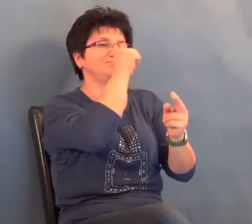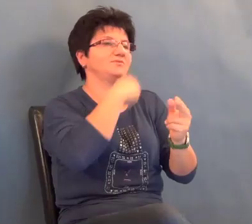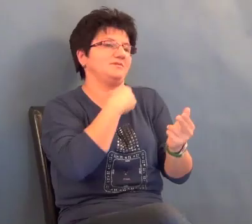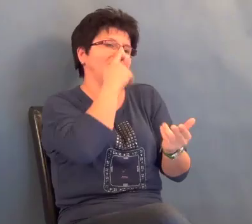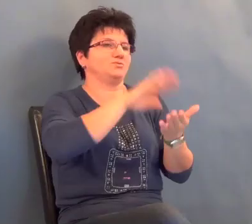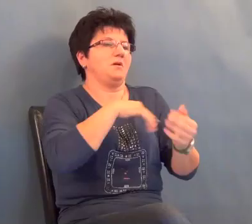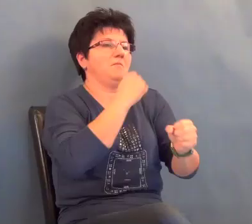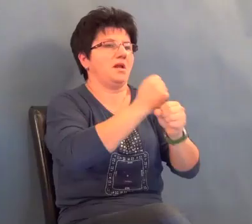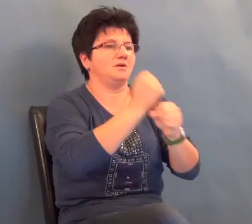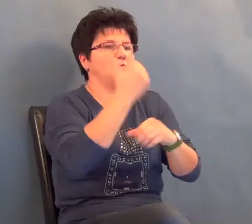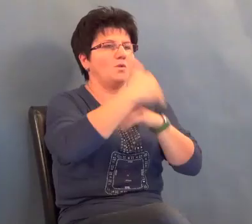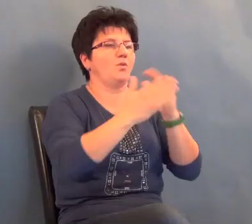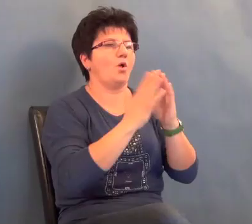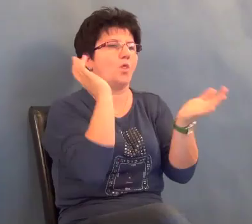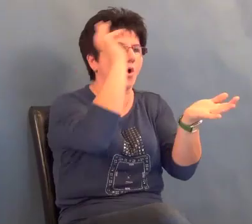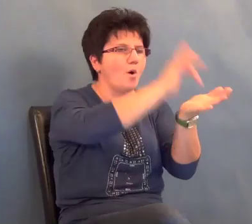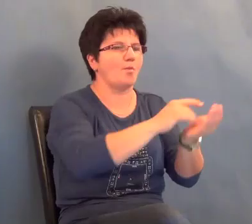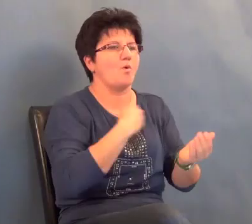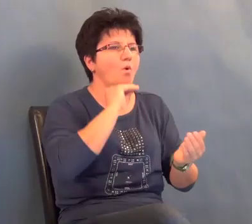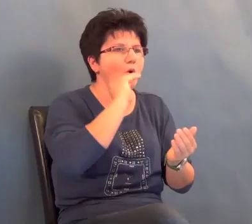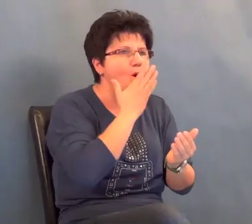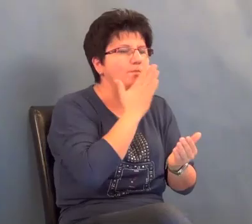Na przykład jak kończę pracę, to jadę do domu zjeść obiad.